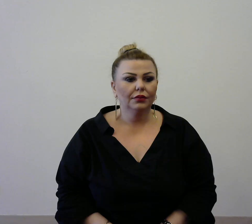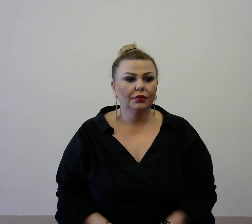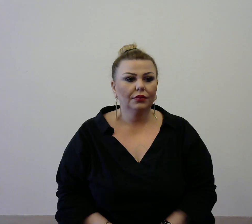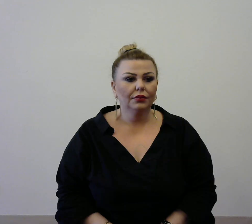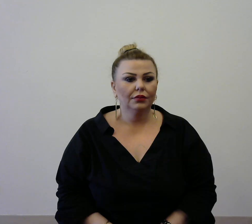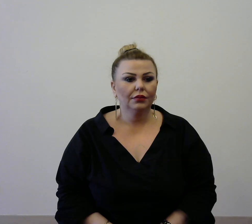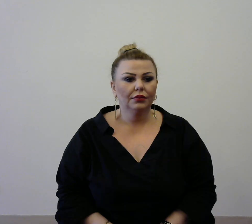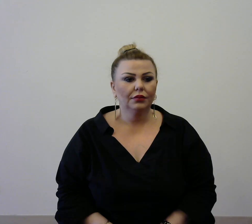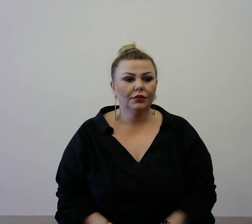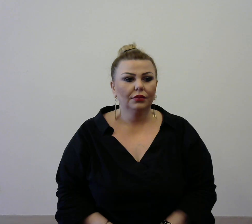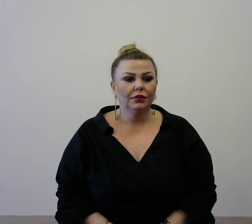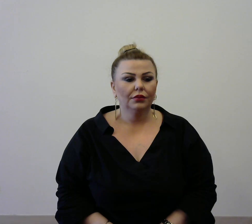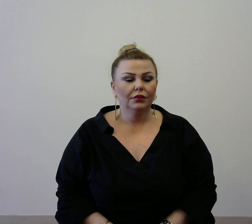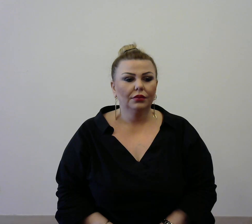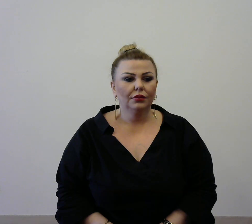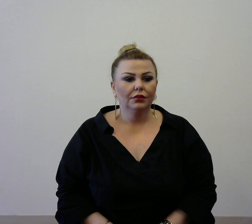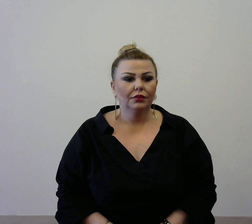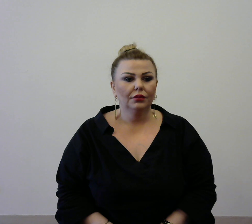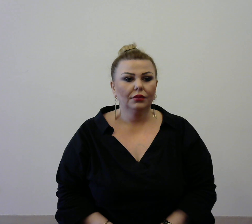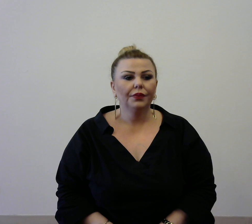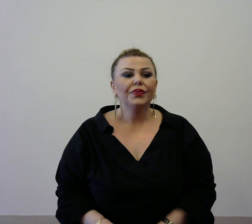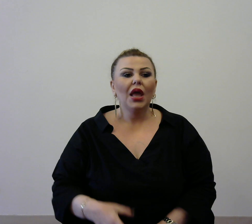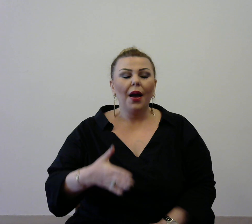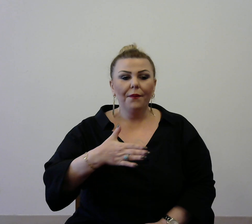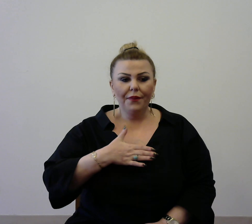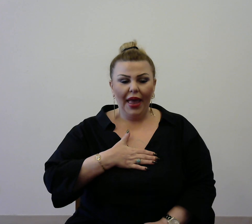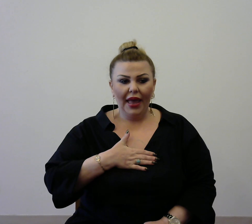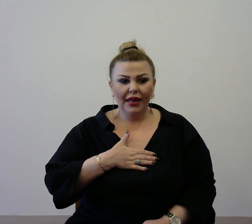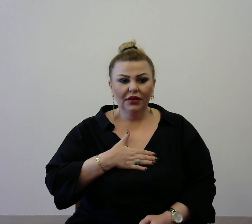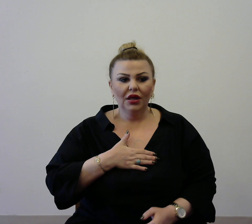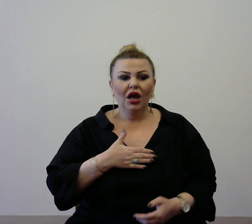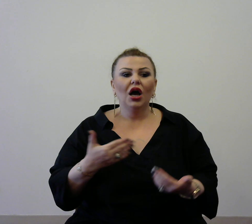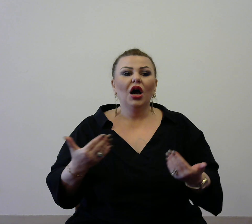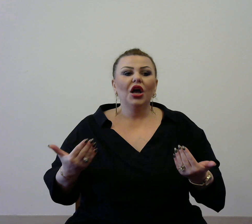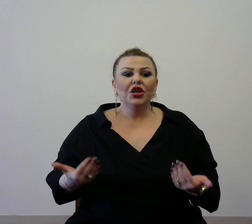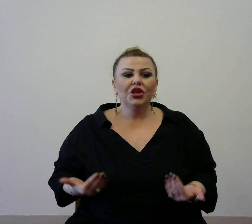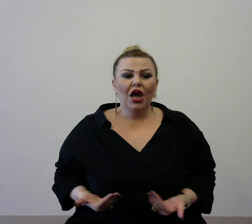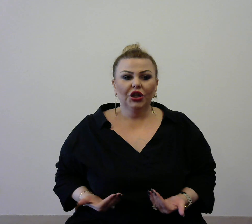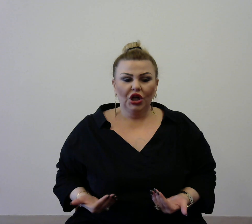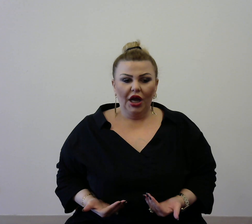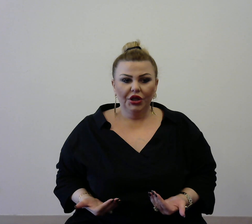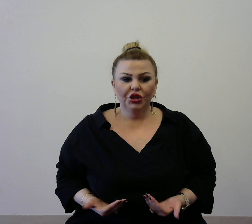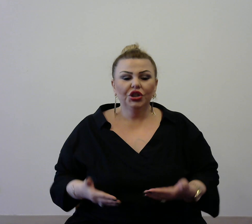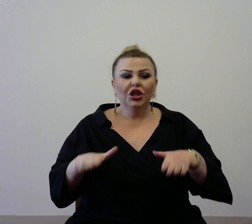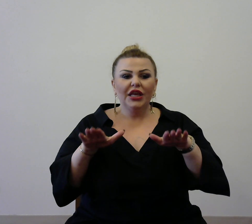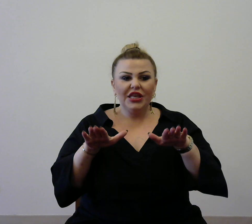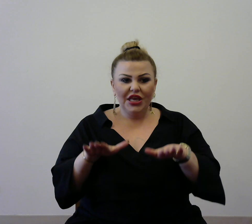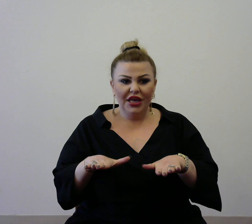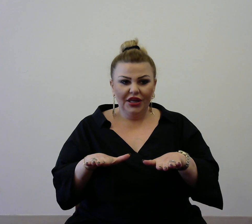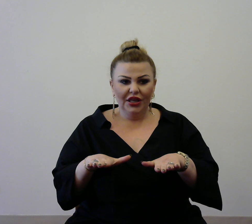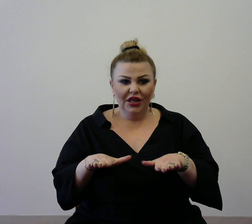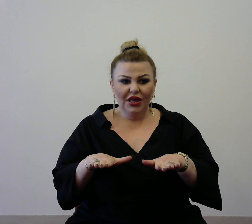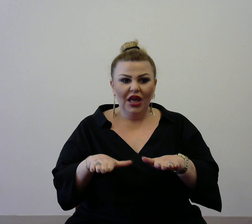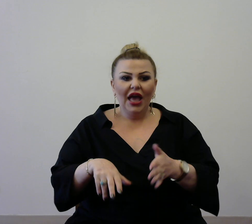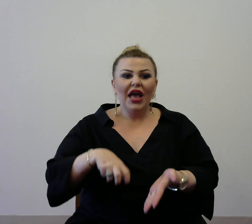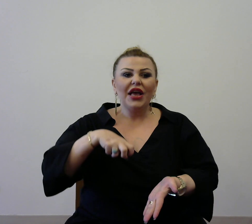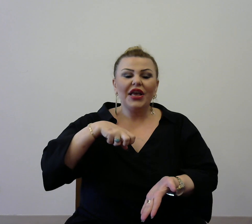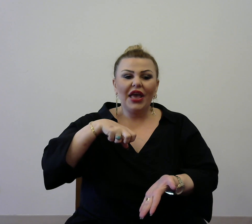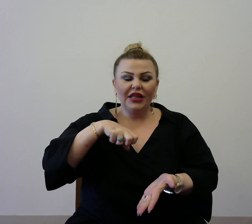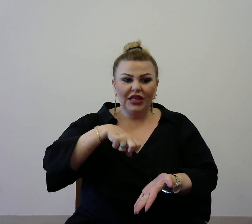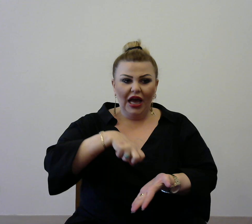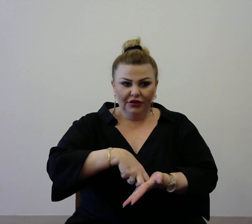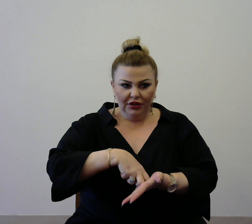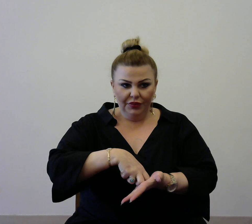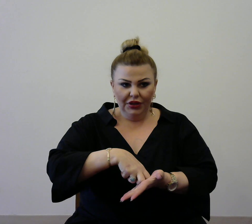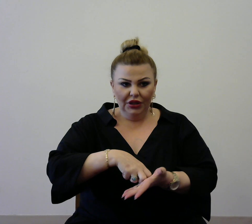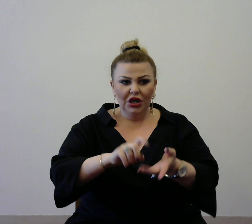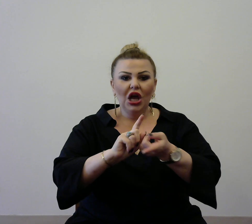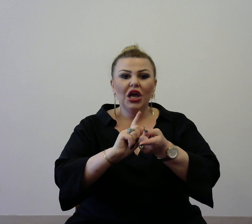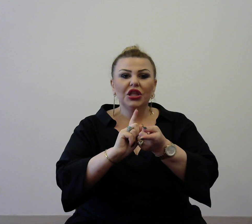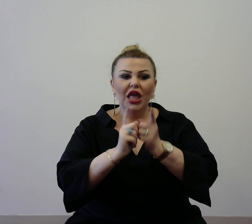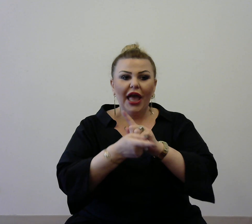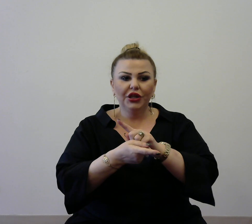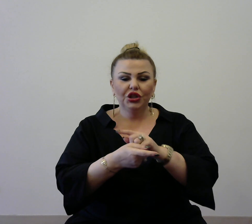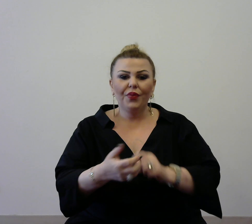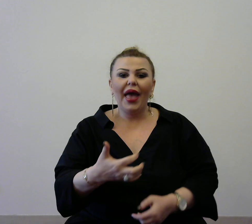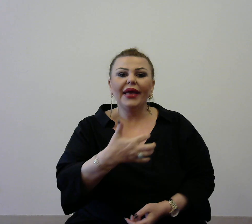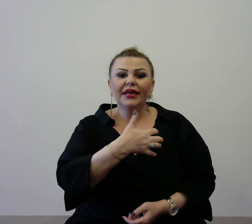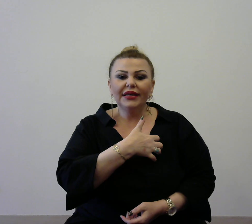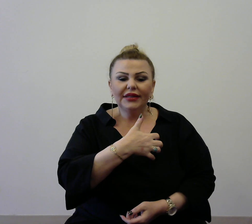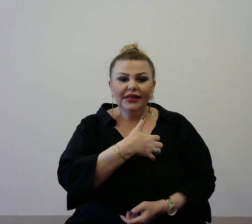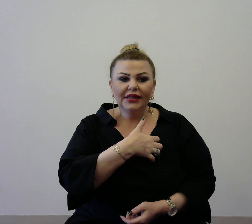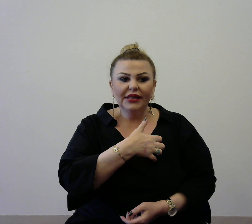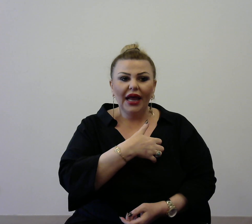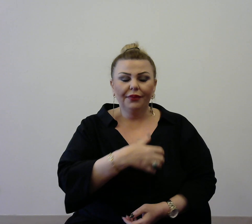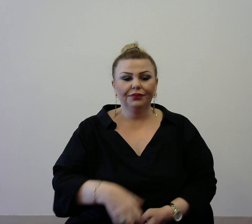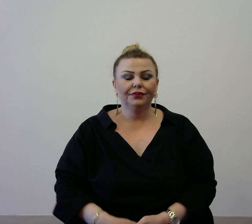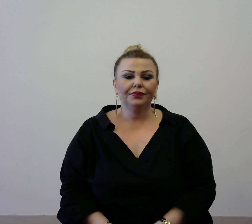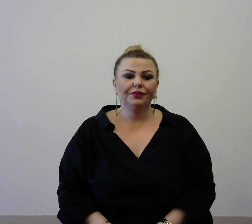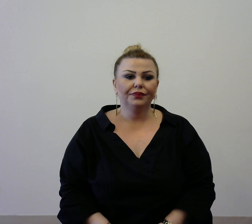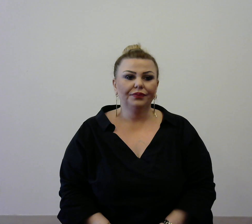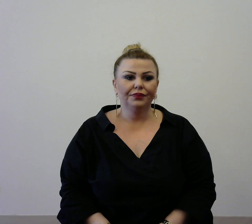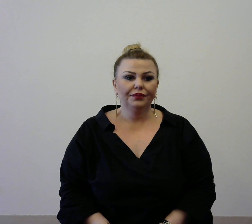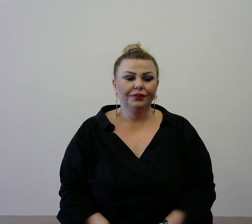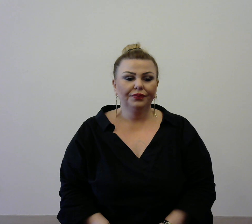Mən yaşayış yeri qeydiyyatımı dəyişmək istəyirəm